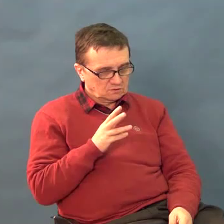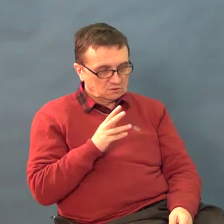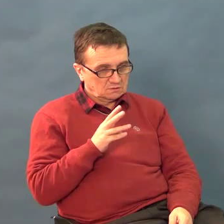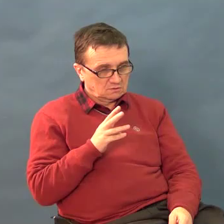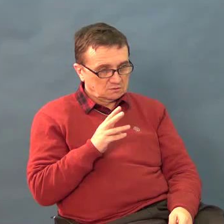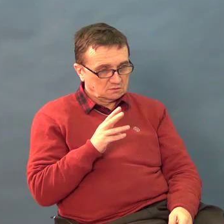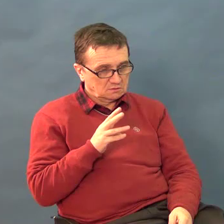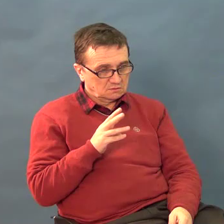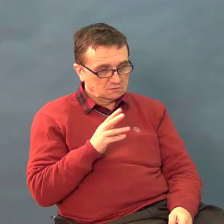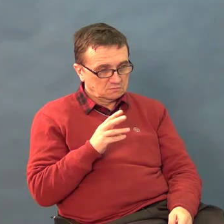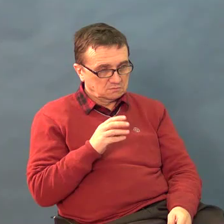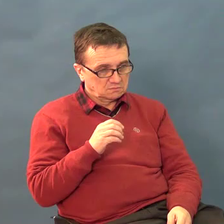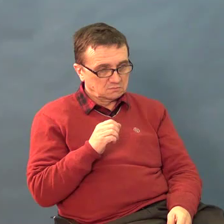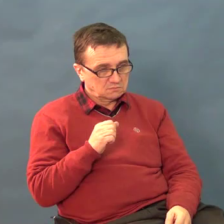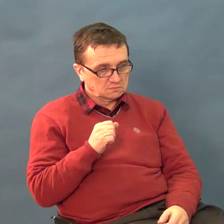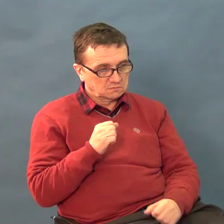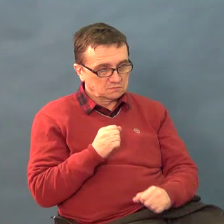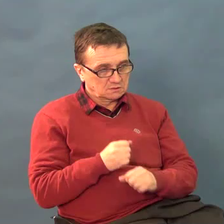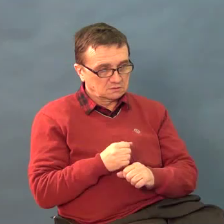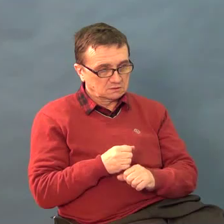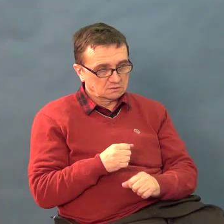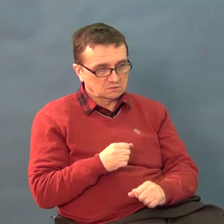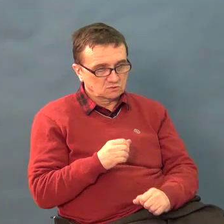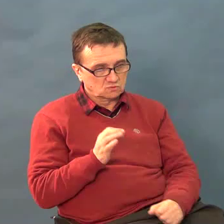We wtorek pracuję.